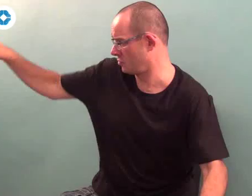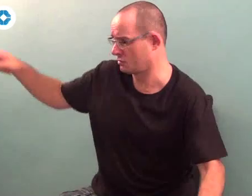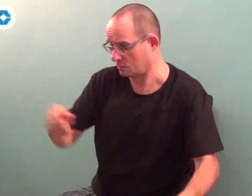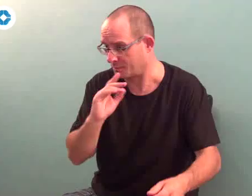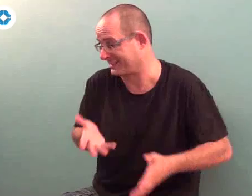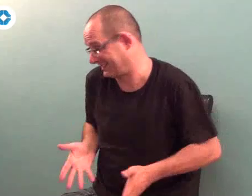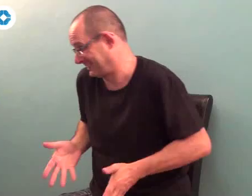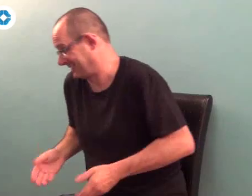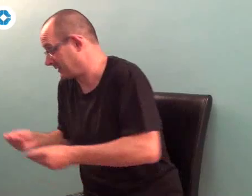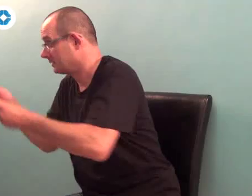Jeden z chłopców pobiegł do niego i wręczył mu kapelusz.